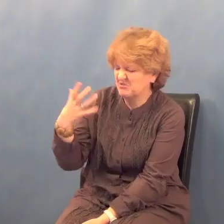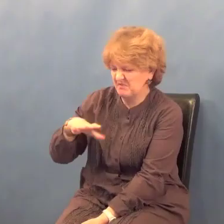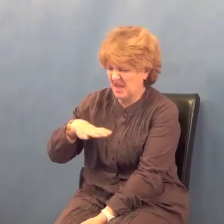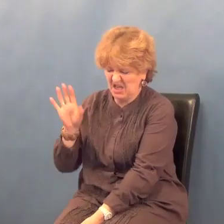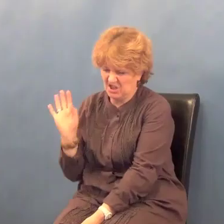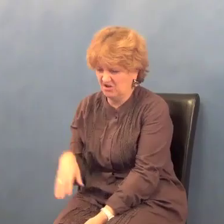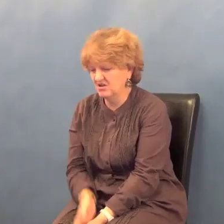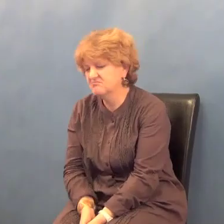E tam.